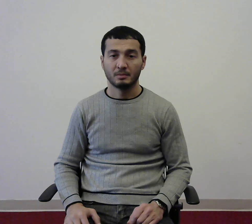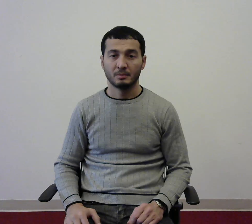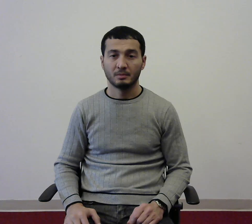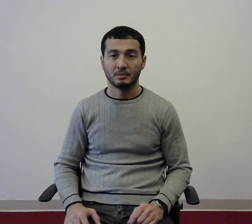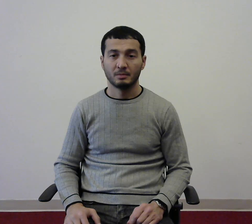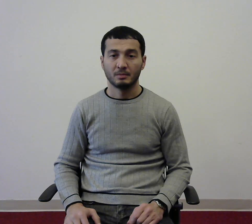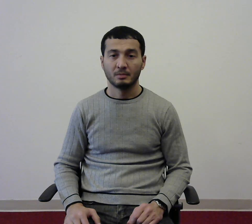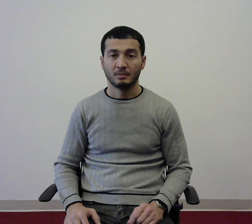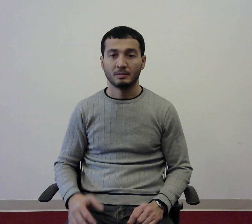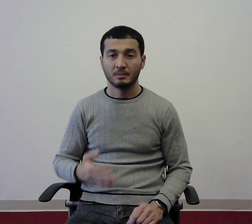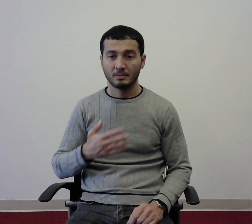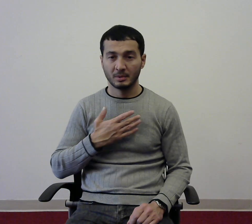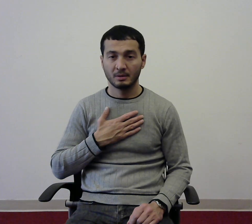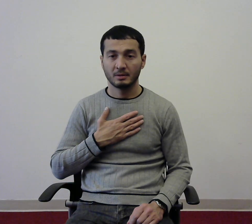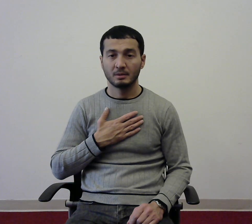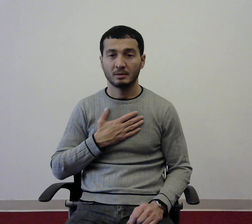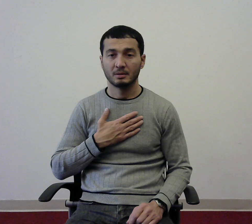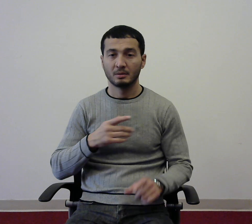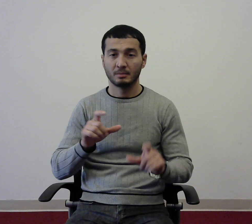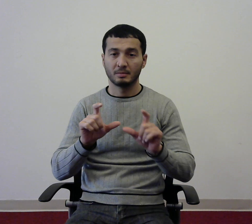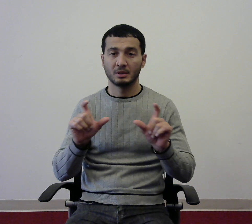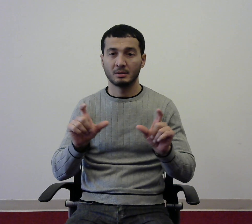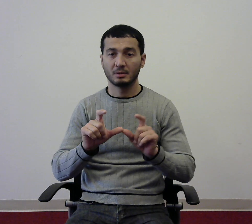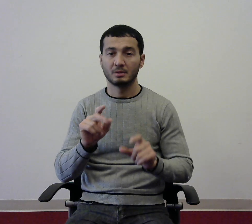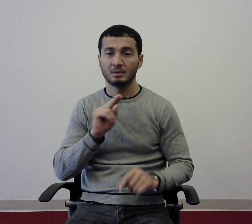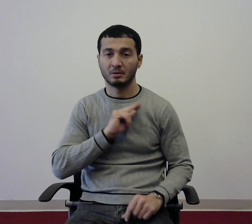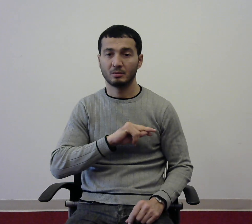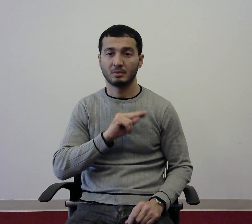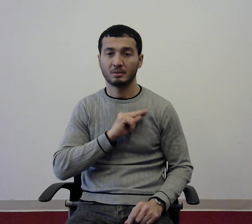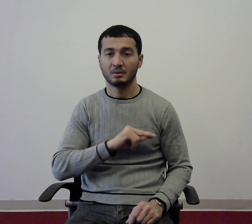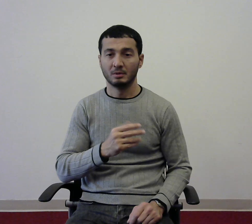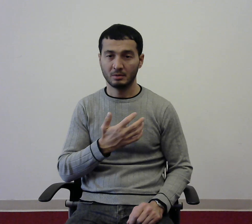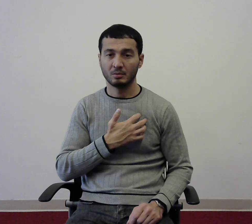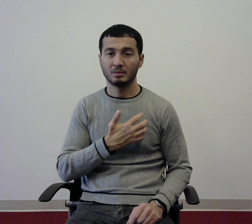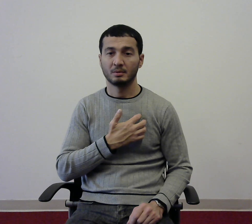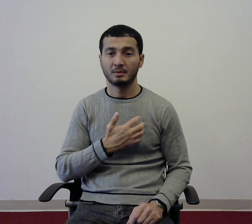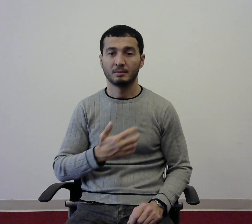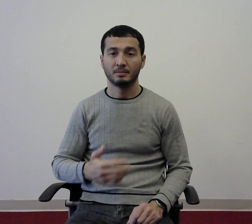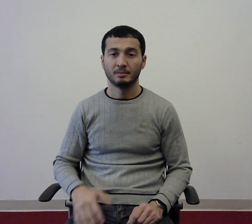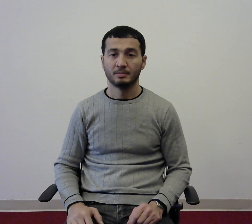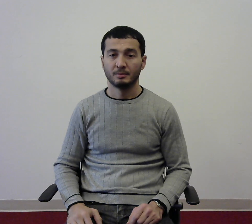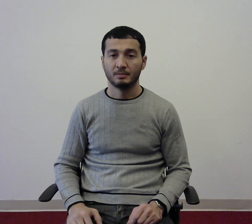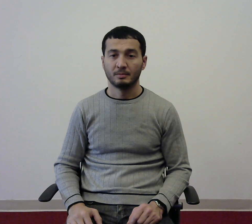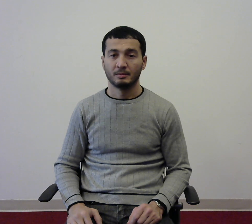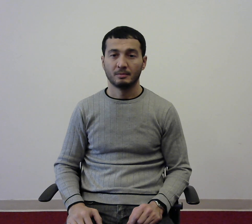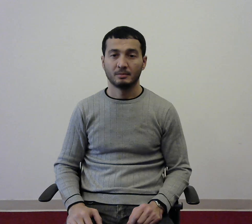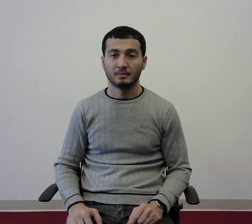Mən marketdə işləmək istəyirəm